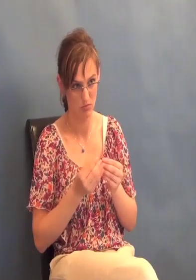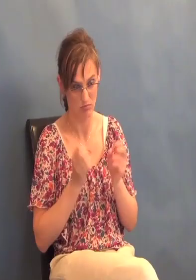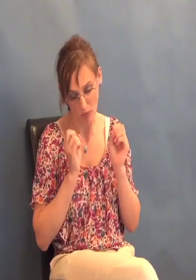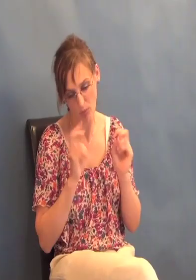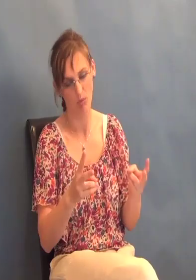Okej.